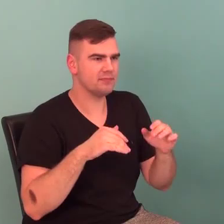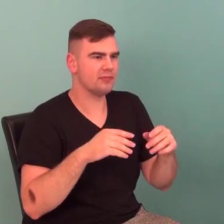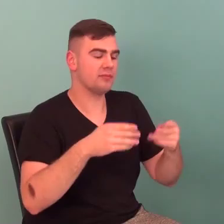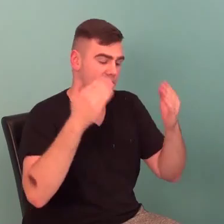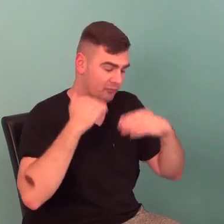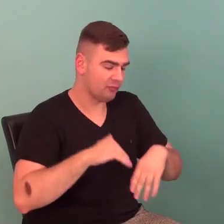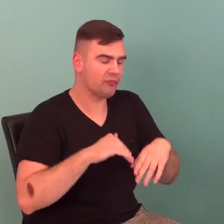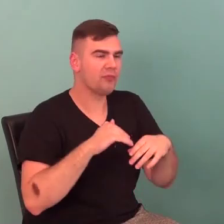Następne.